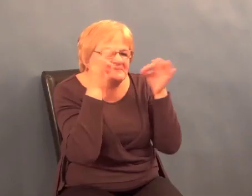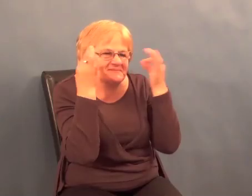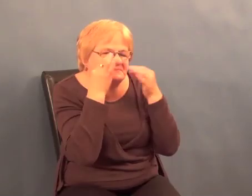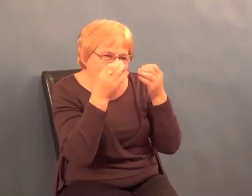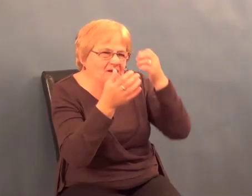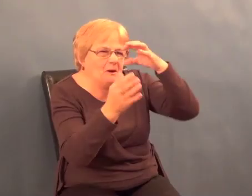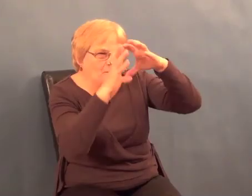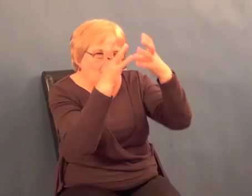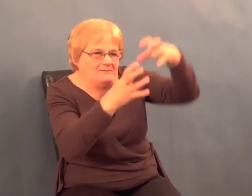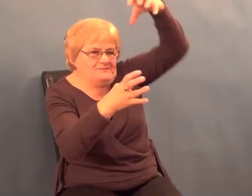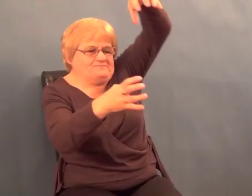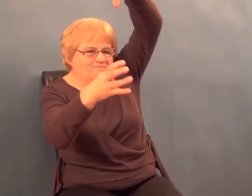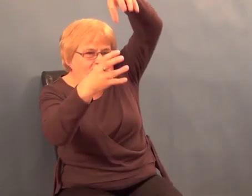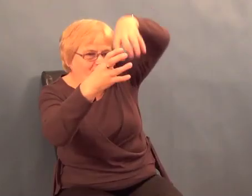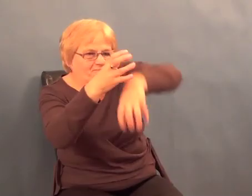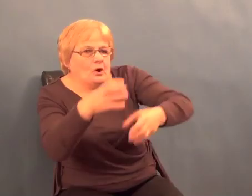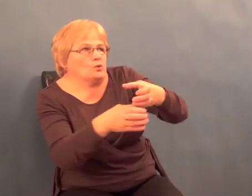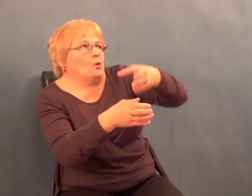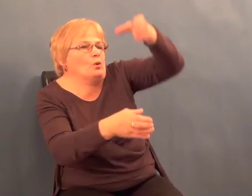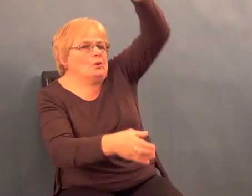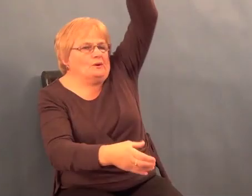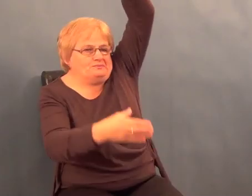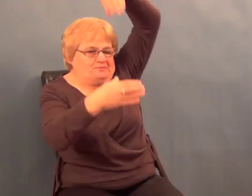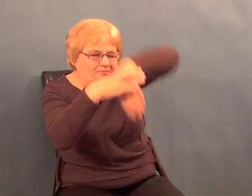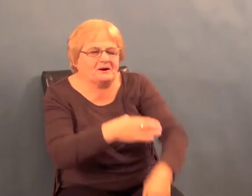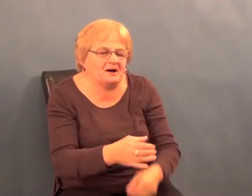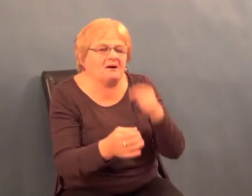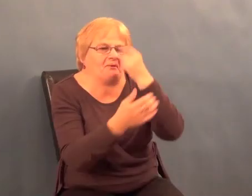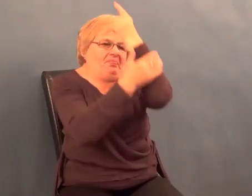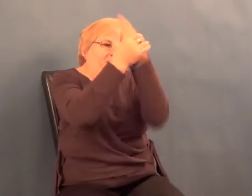Bomba wpadła do długiej rynny, a kot wypadł z niej na dole.